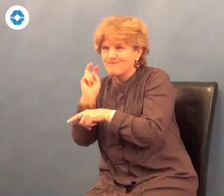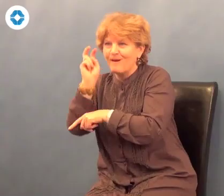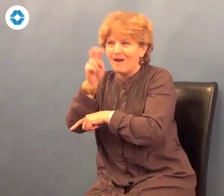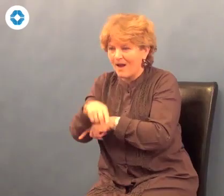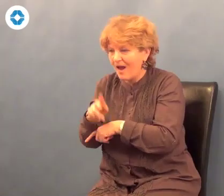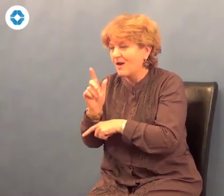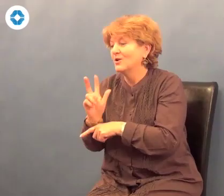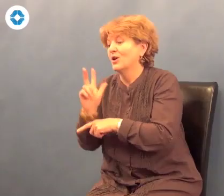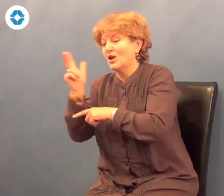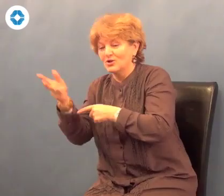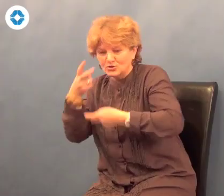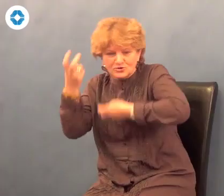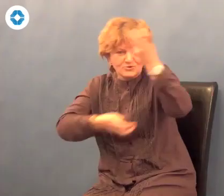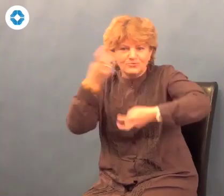Chłopiec szuka, patrzy gdzie jest żaba.